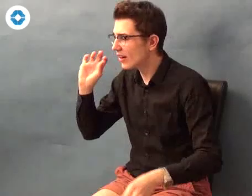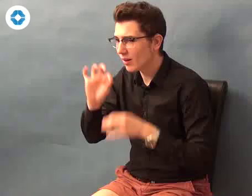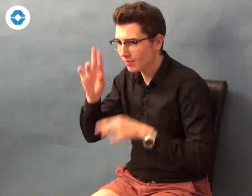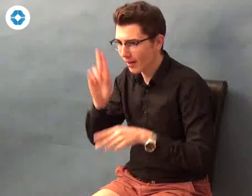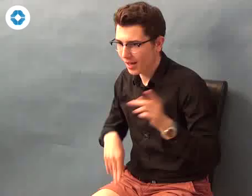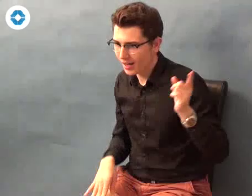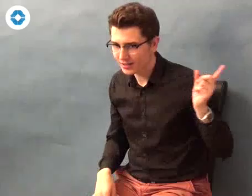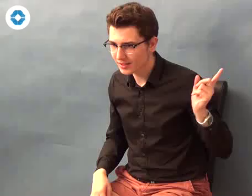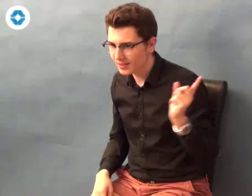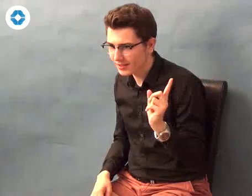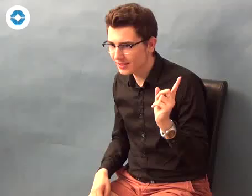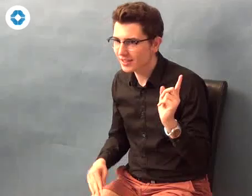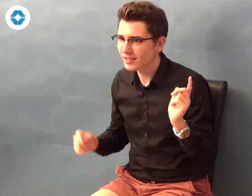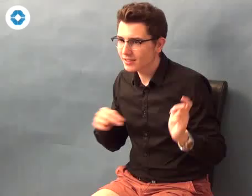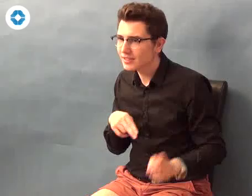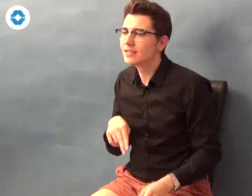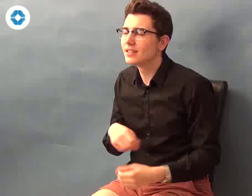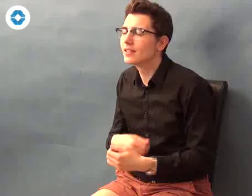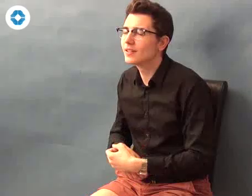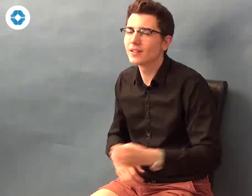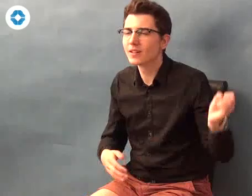Podchodzi do niego policjant. Staje za nim i patrzy.